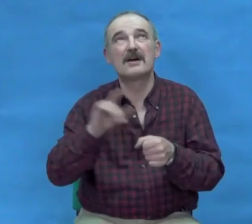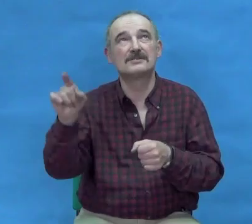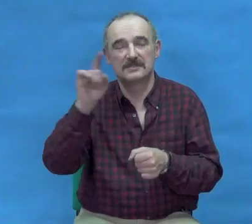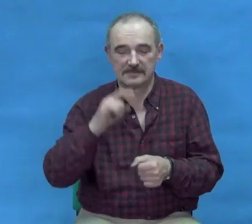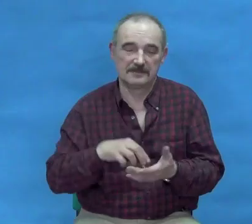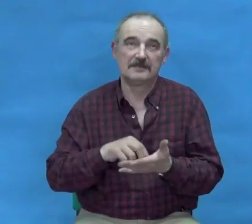Wszedł na górę.